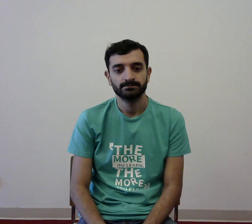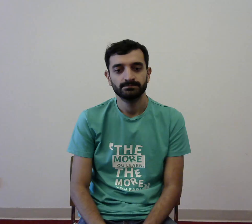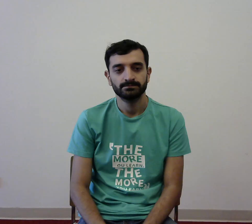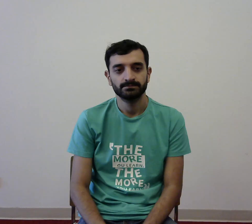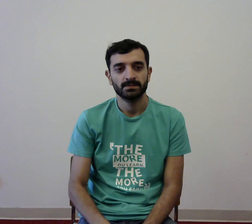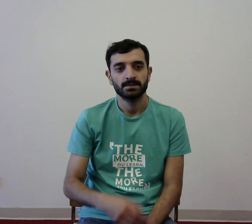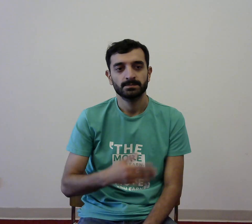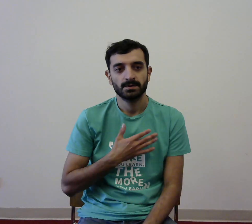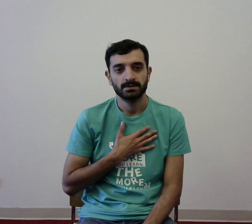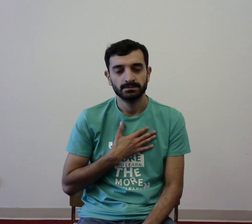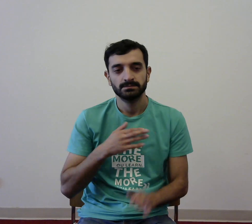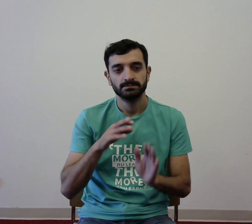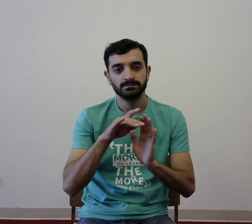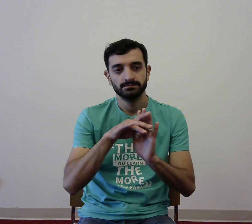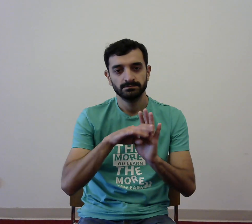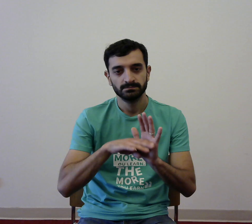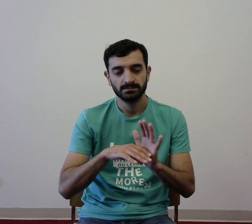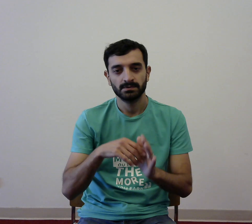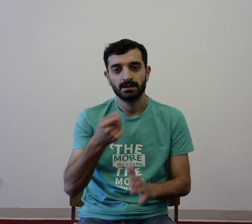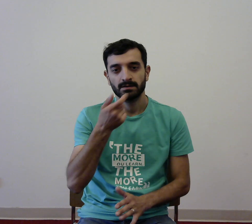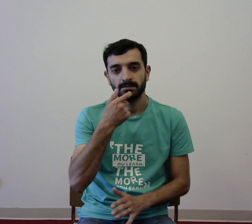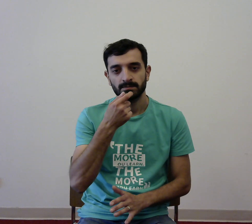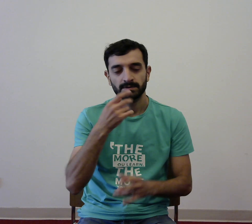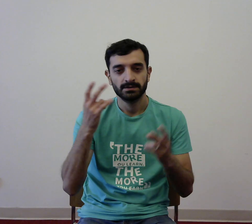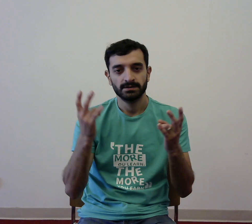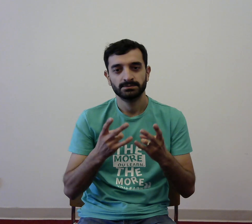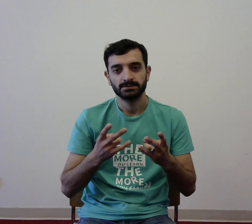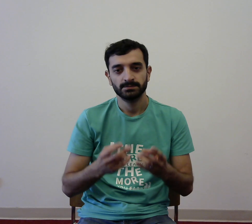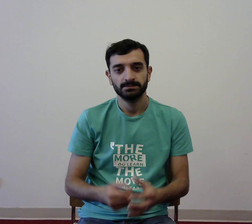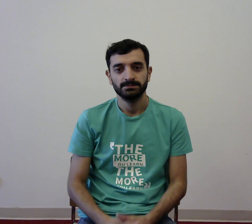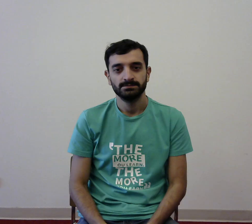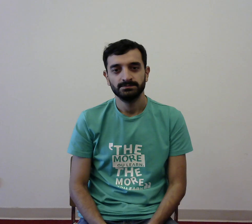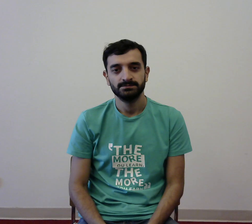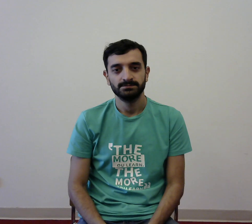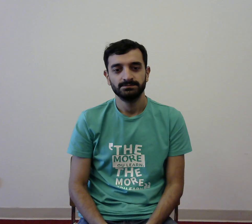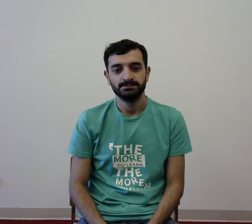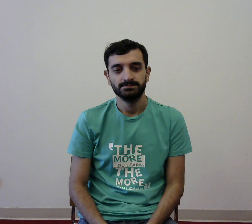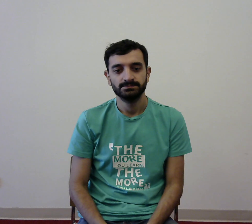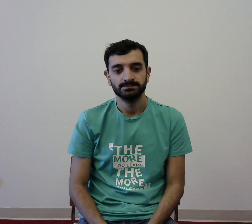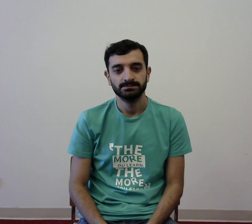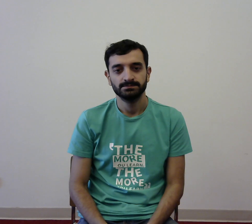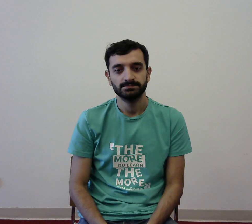Mənə siyahıdakı dərmanlar lazımdır